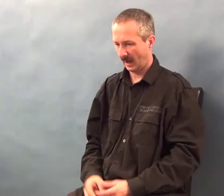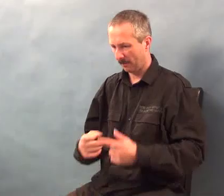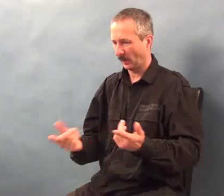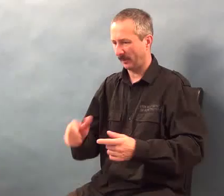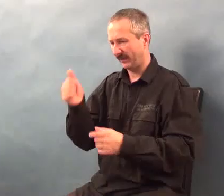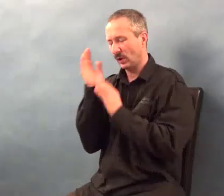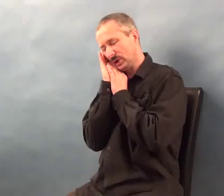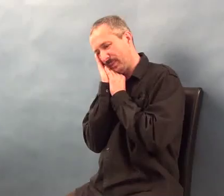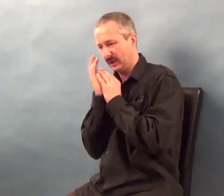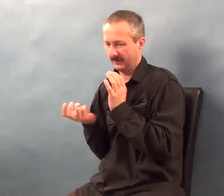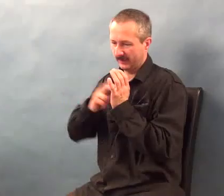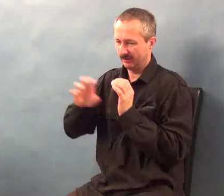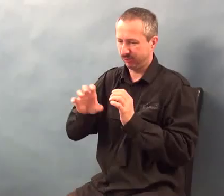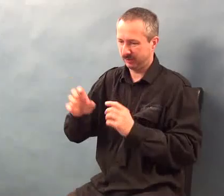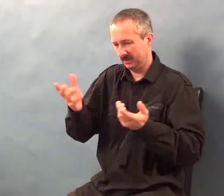Ale to pasuje, na pierwszym obrazku on śpi, a potem wstaje, bo dzwoni budzik.